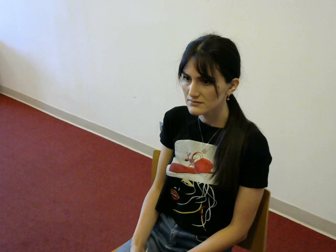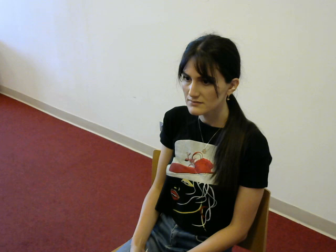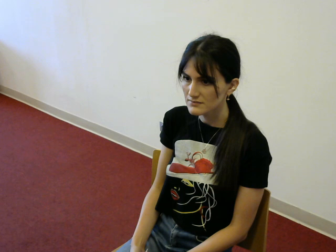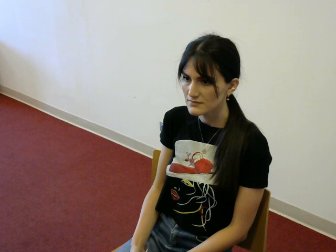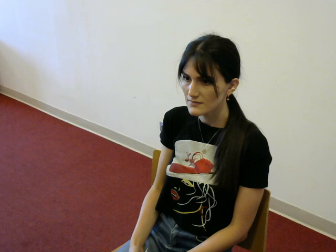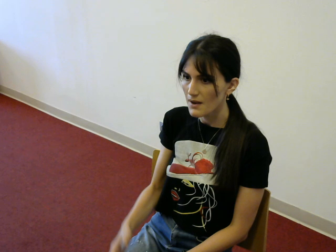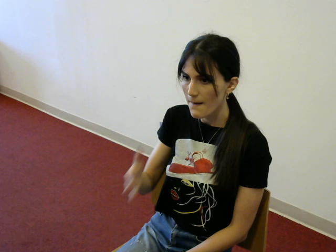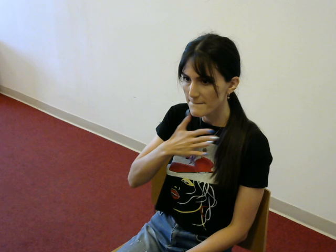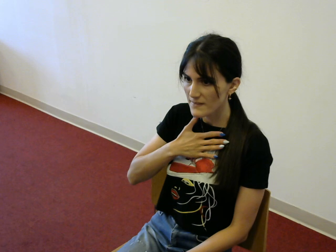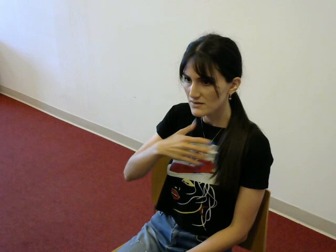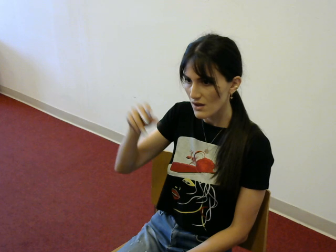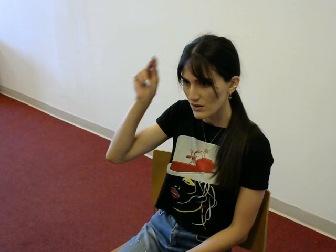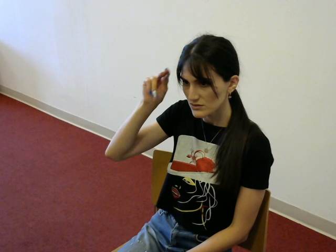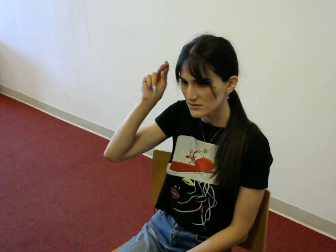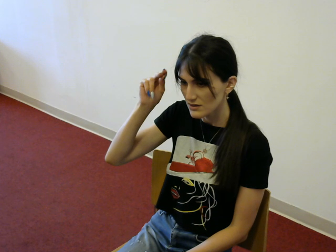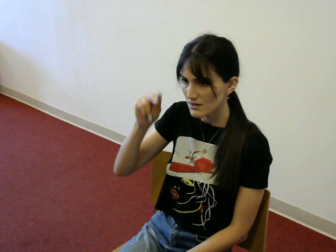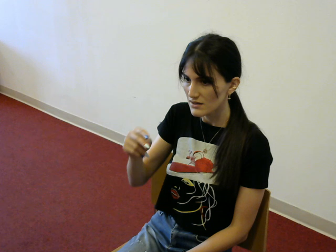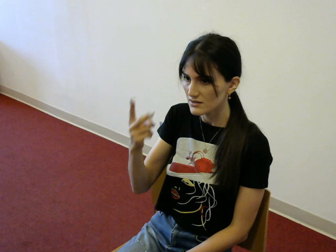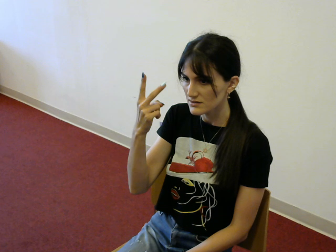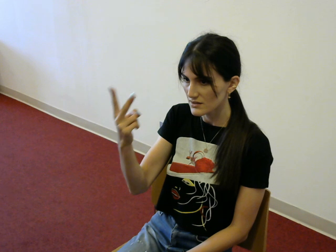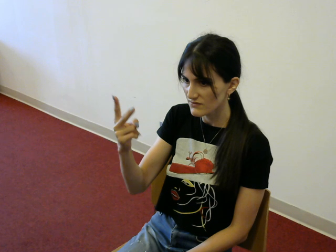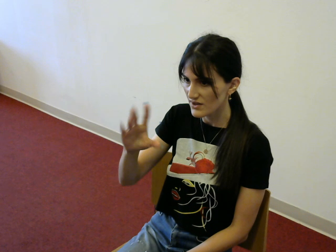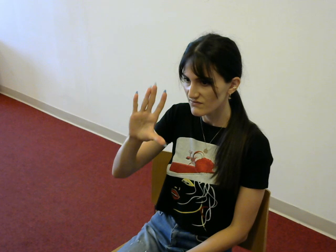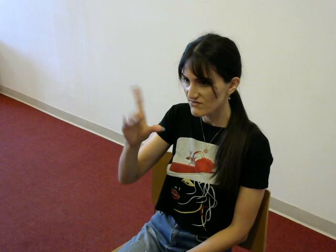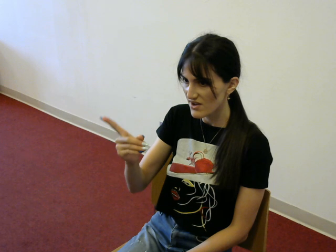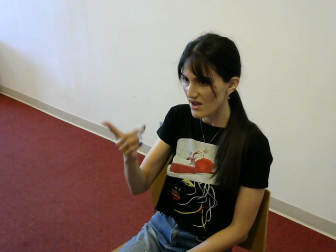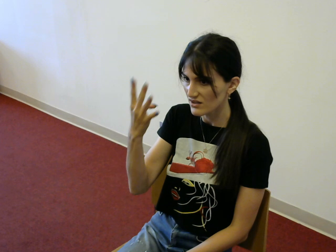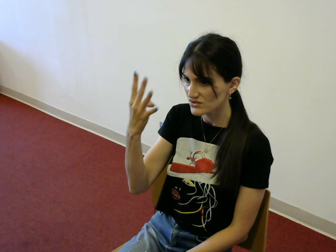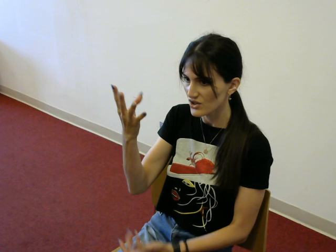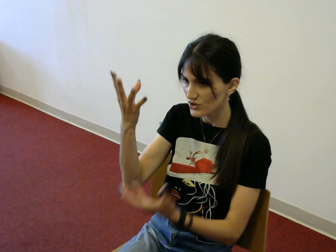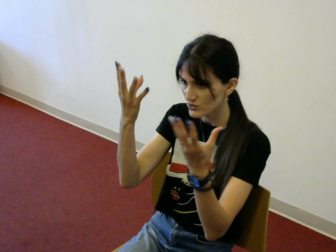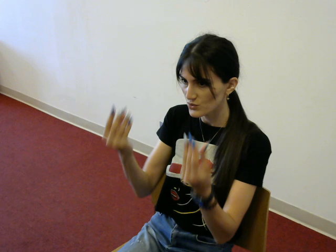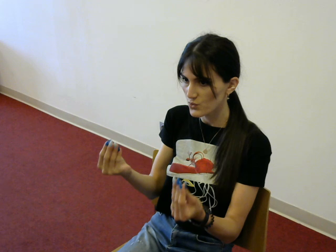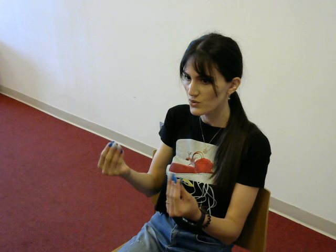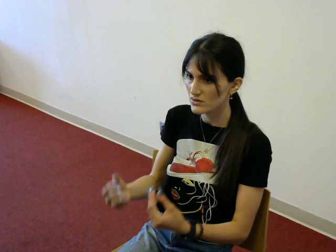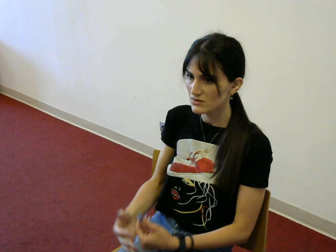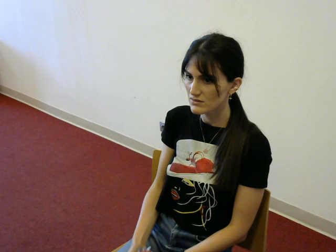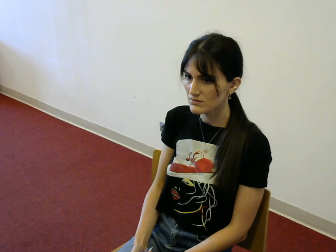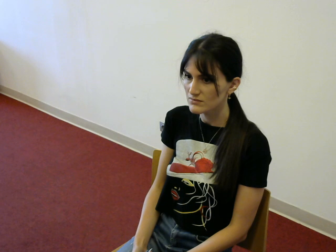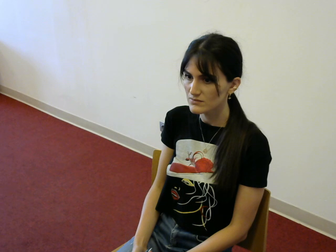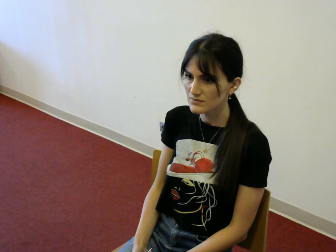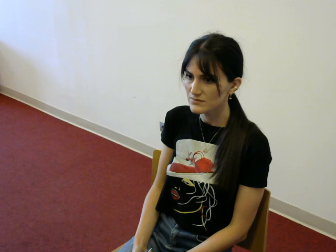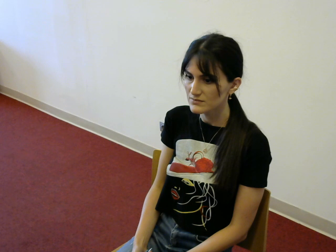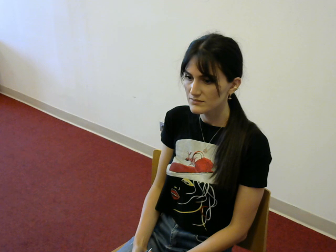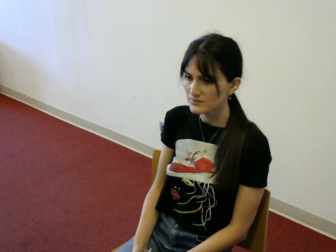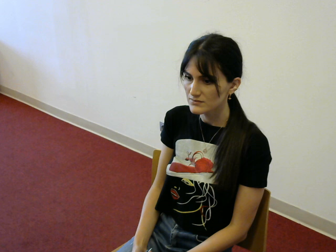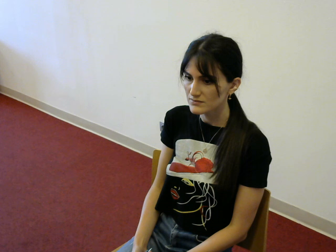Mənim dərslərim 2-ci və 4-cü günlərdir